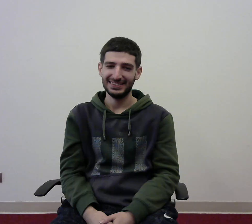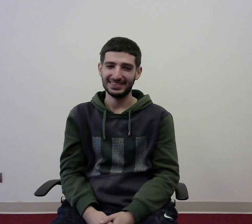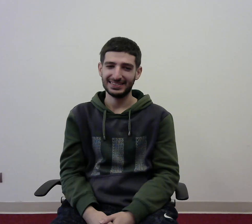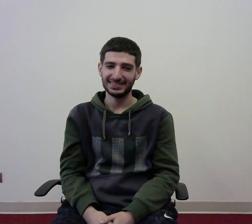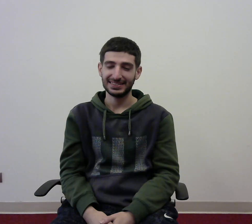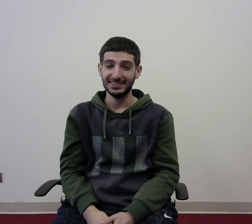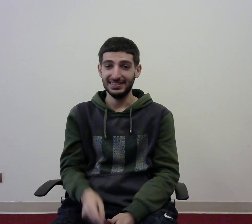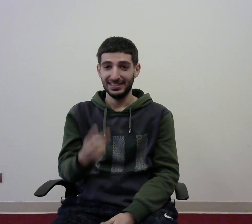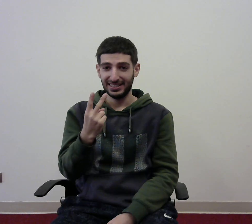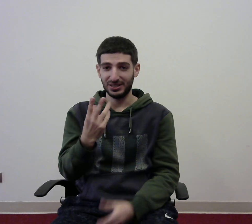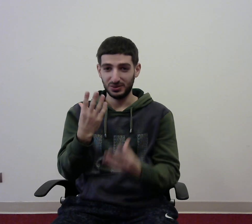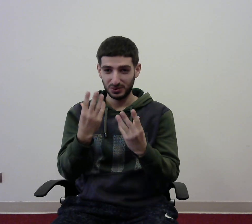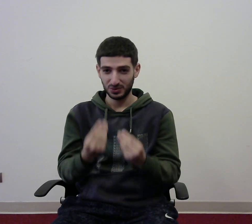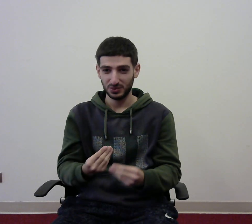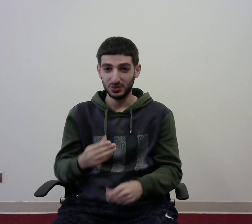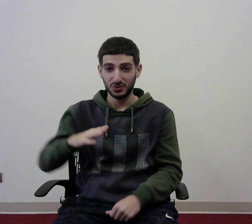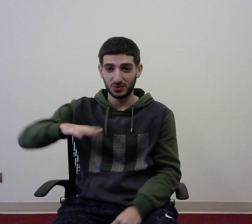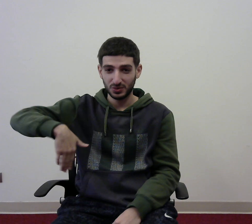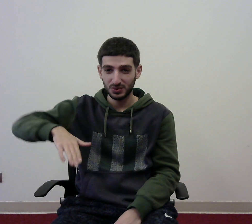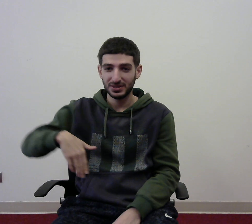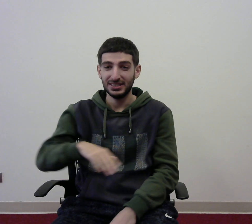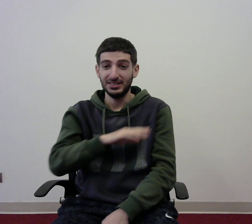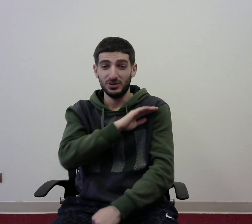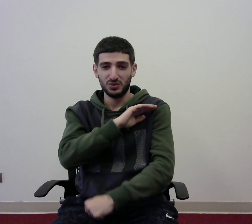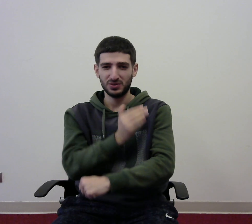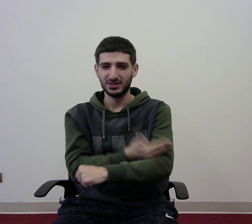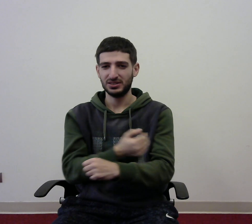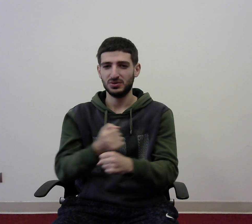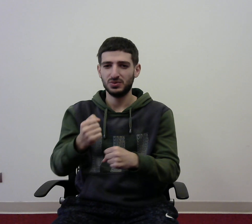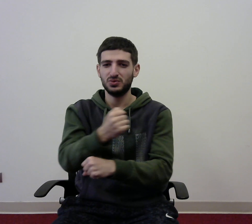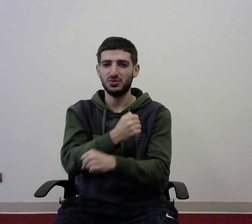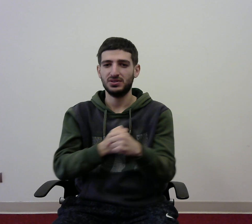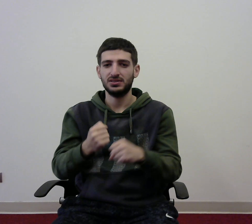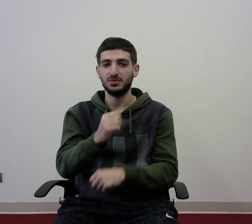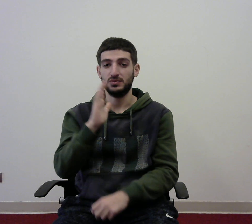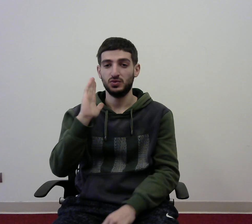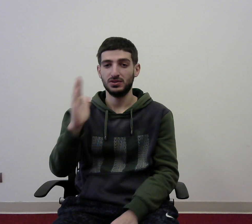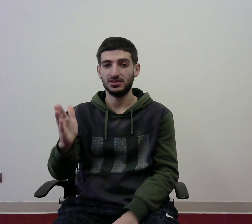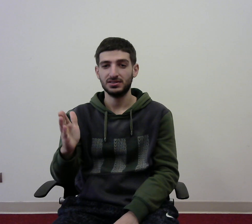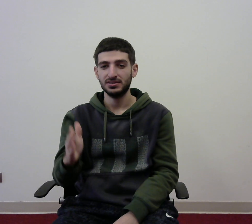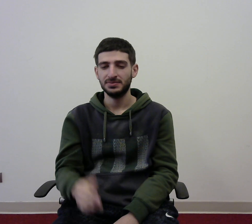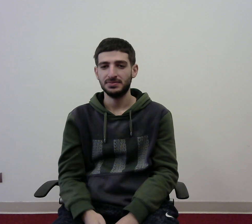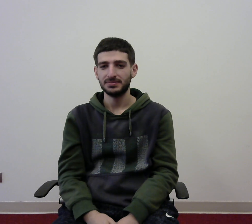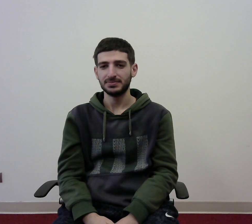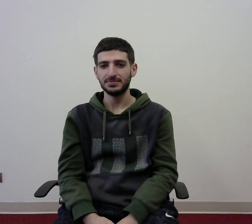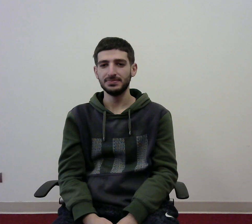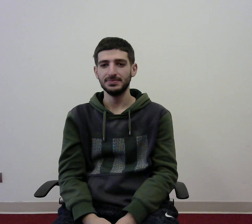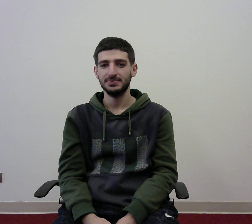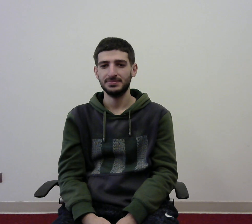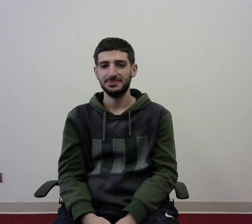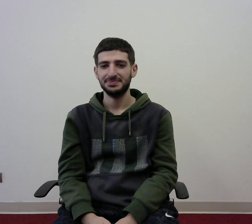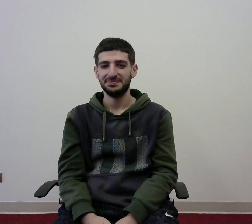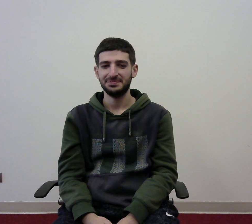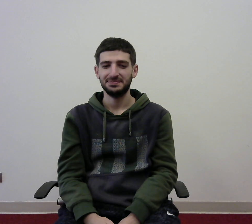İki gün sonra güclü külək olacaq